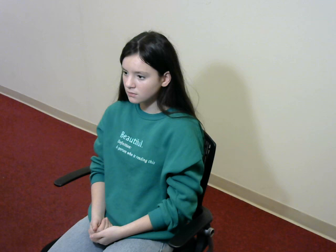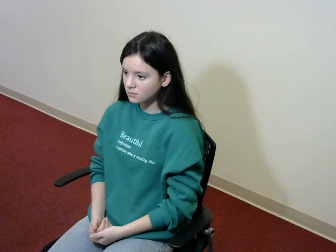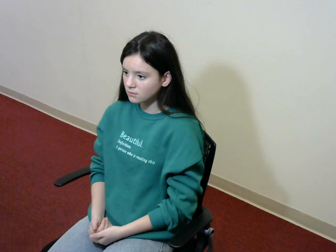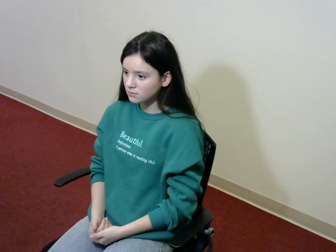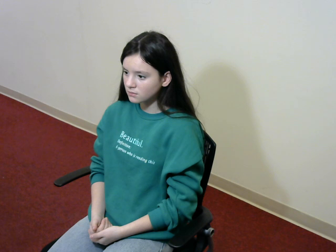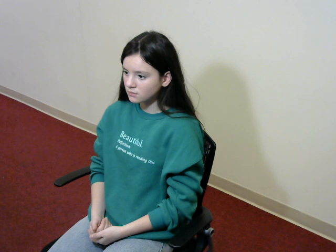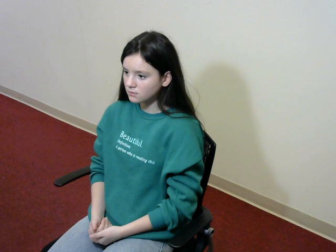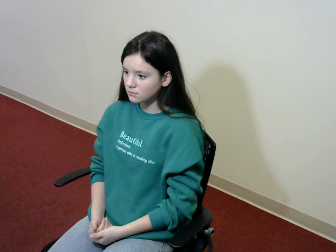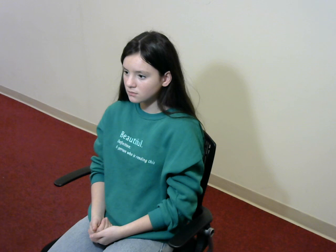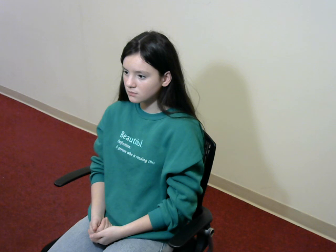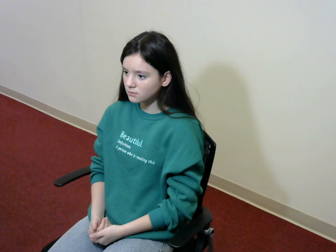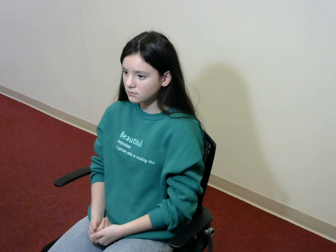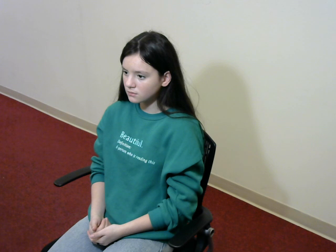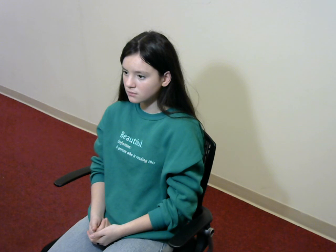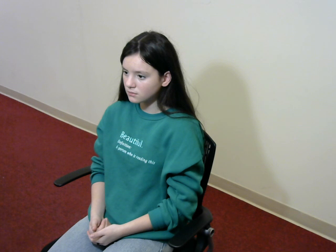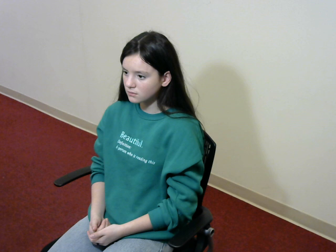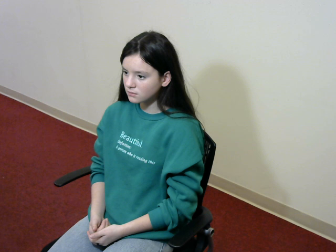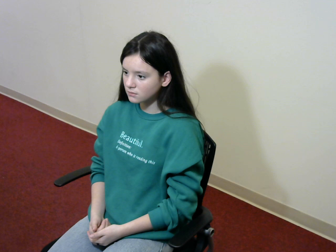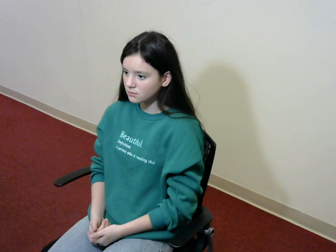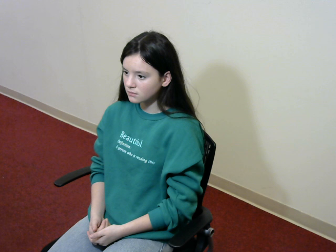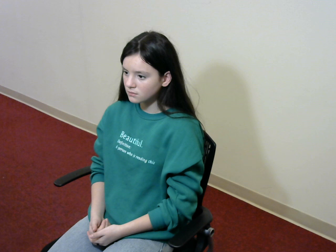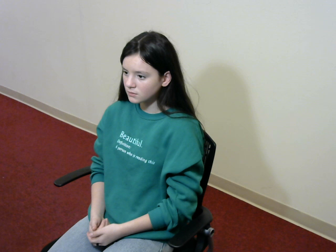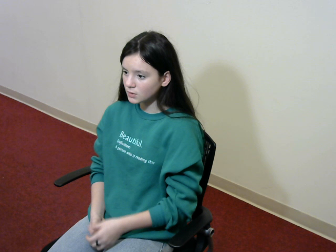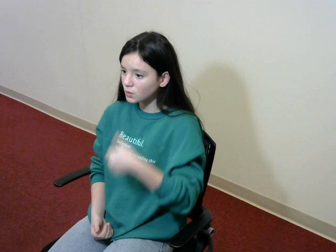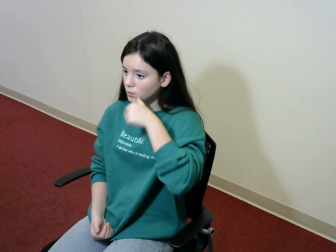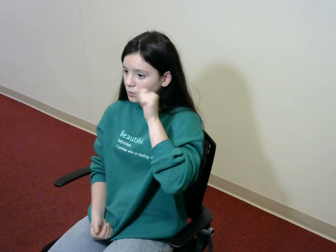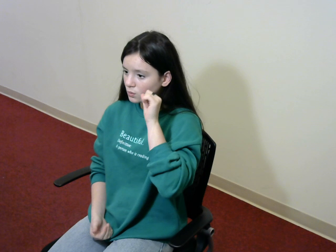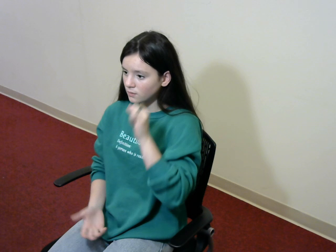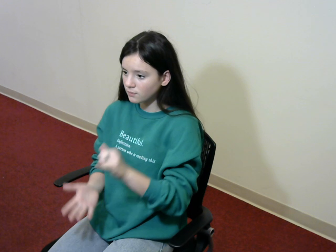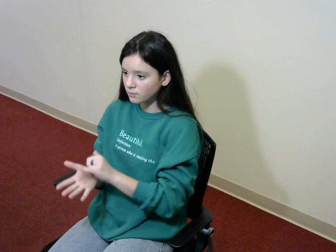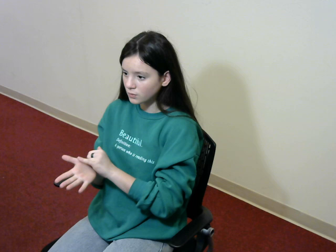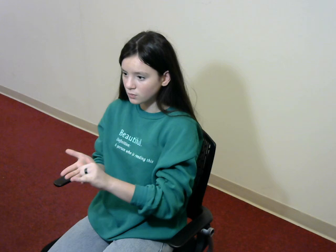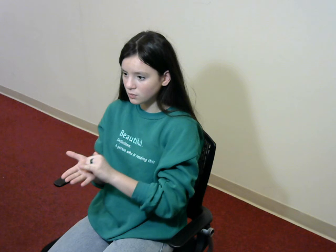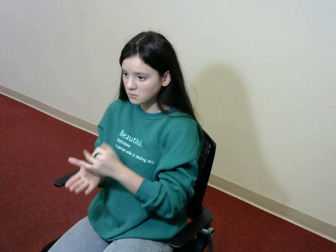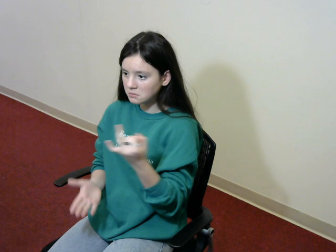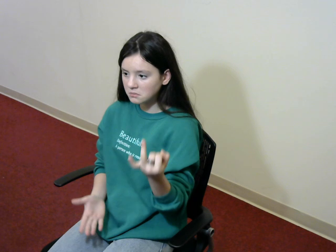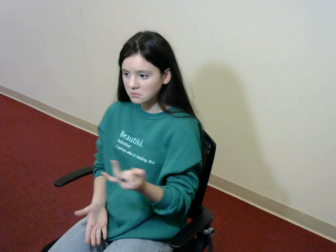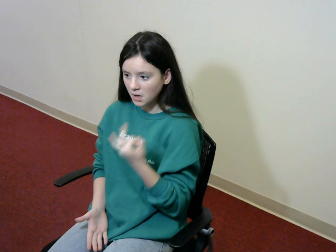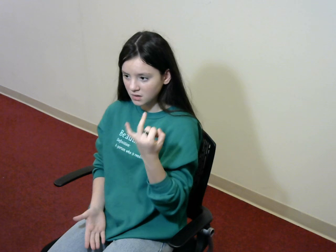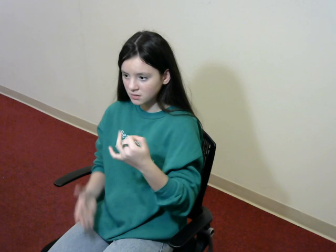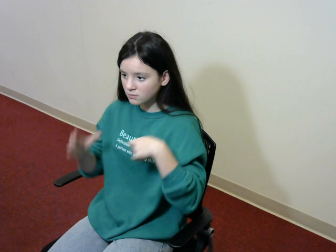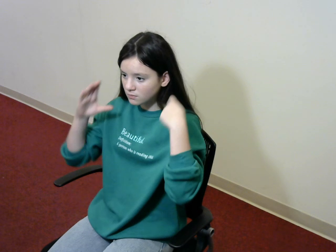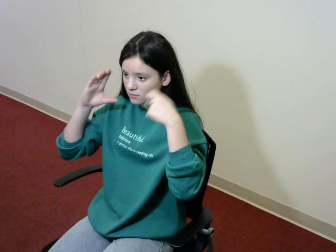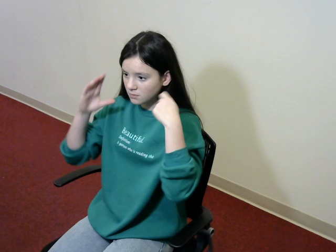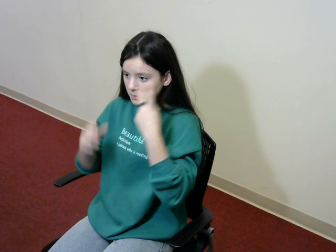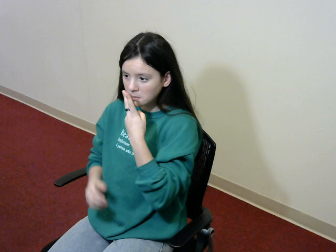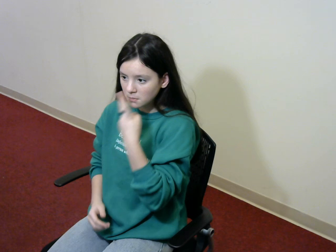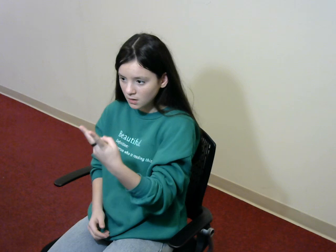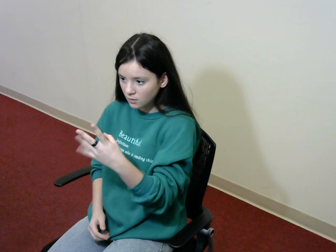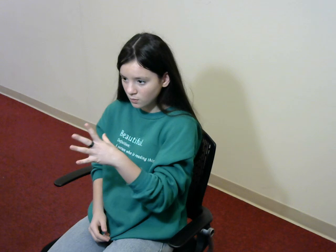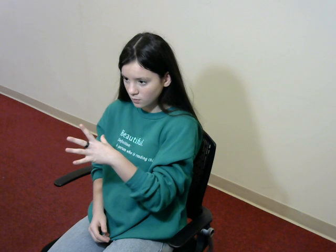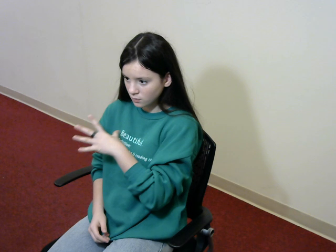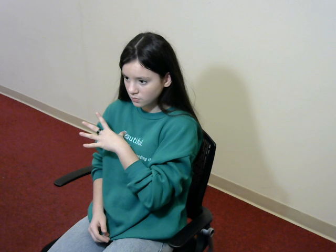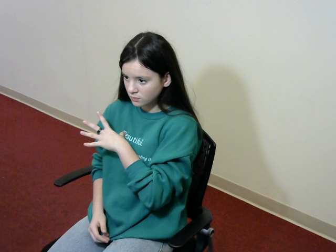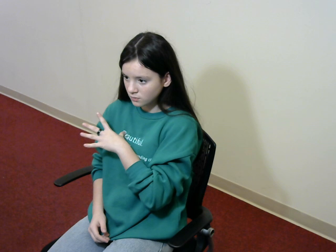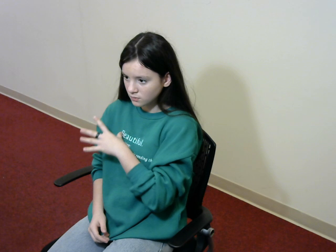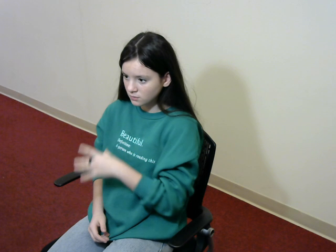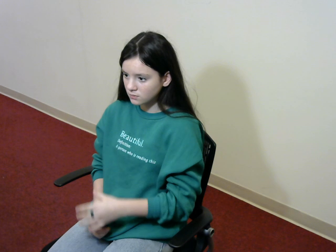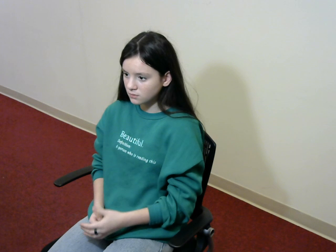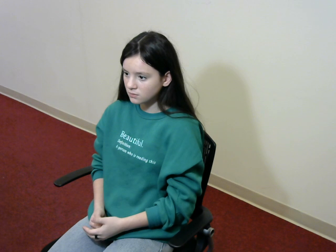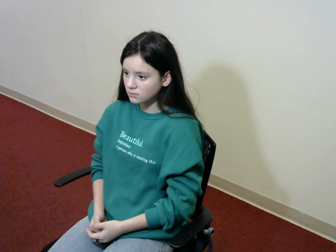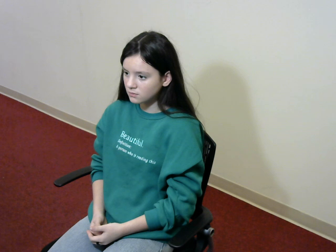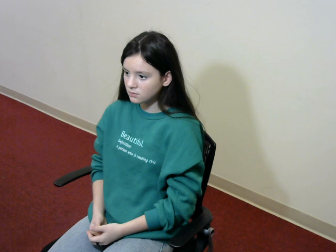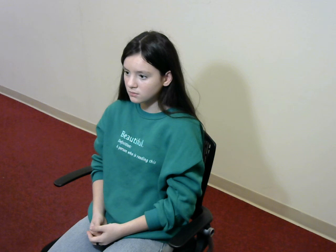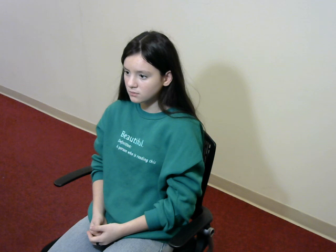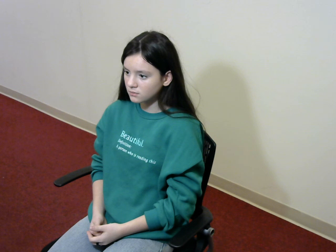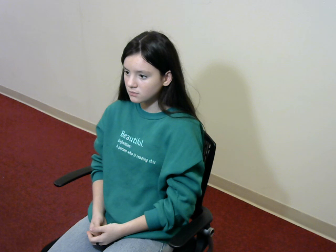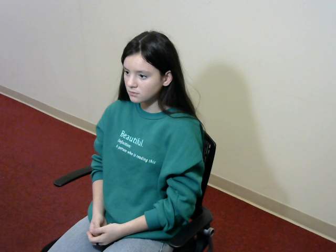Dünən YouTube da maraqlı videoya baxmışam